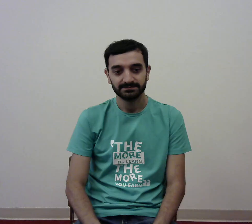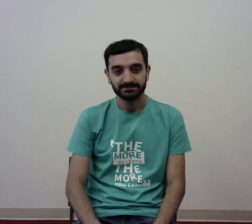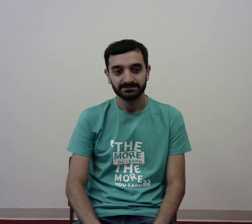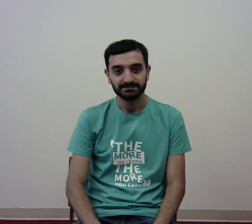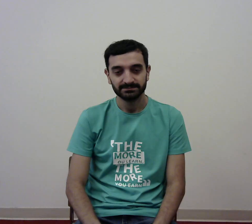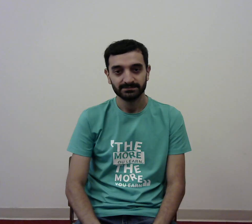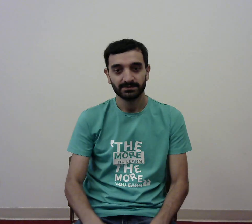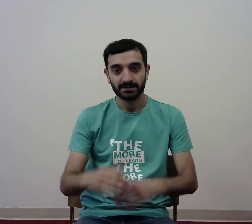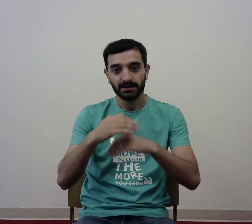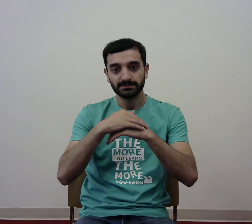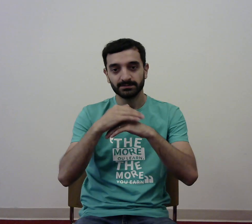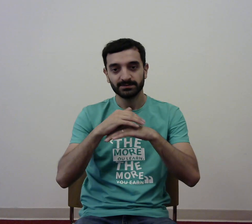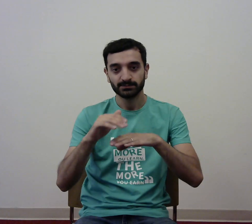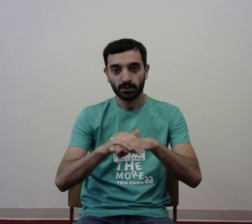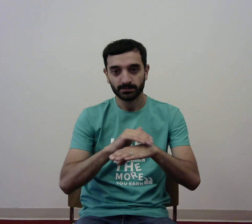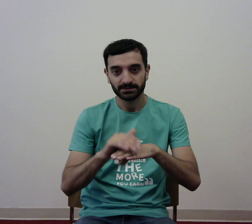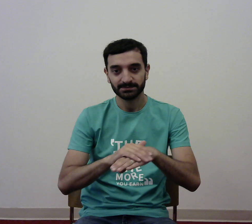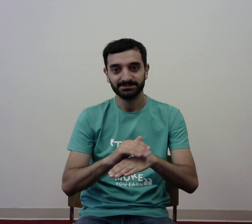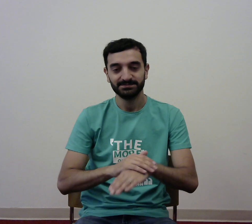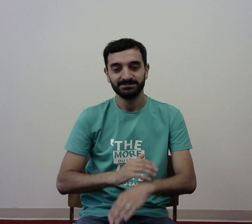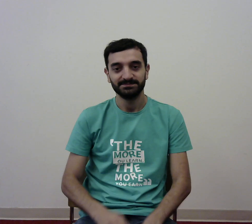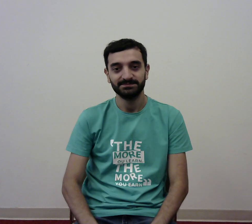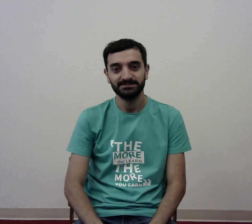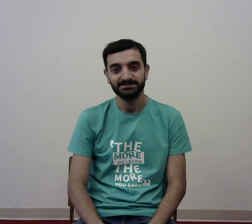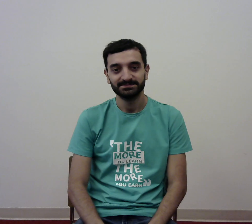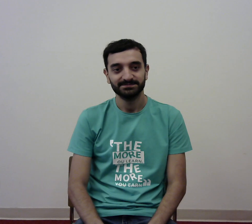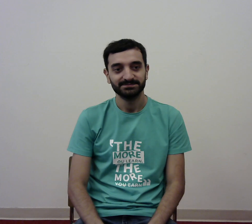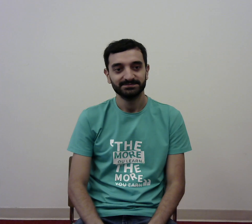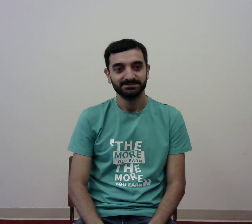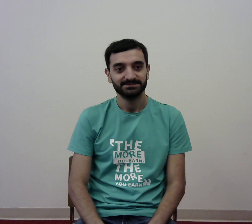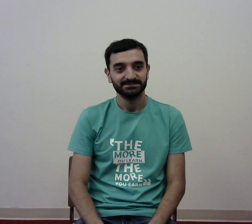Axşamınız xeyir